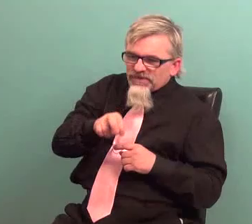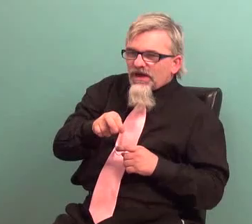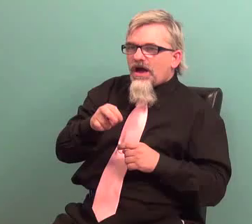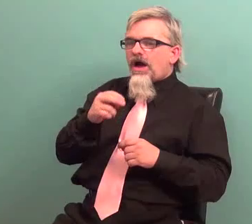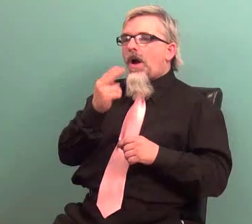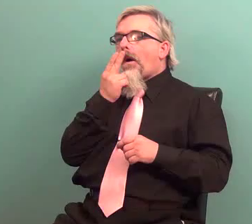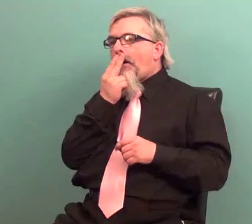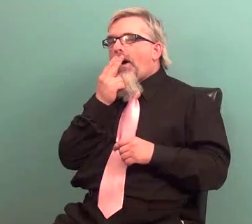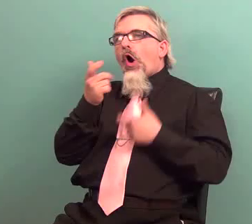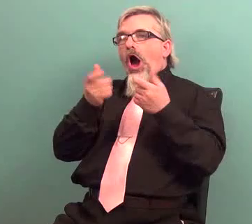Charlie Chaplin już zrobił okno.